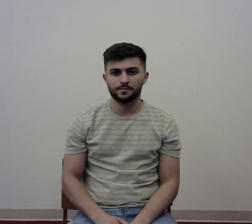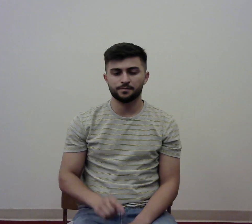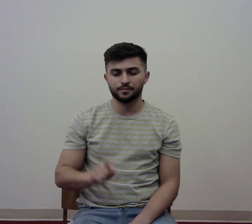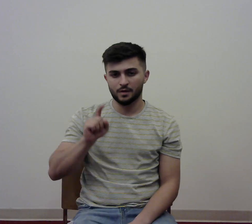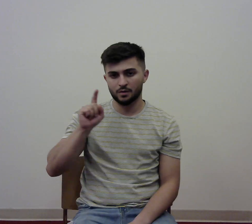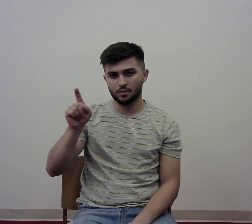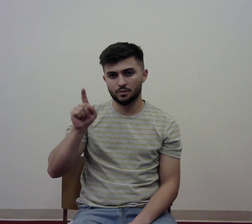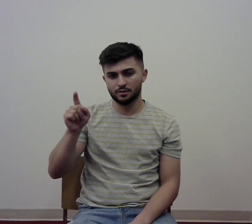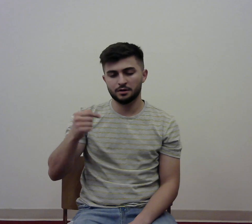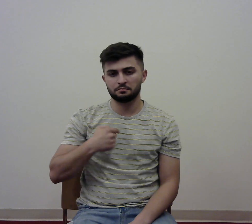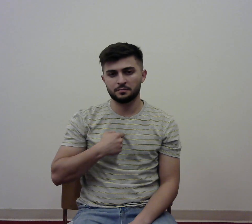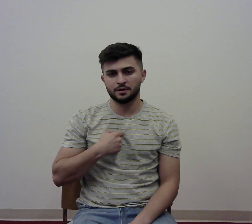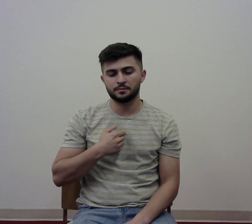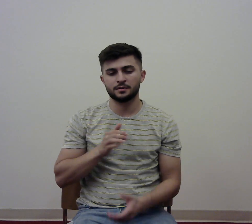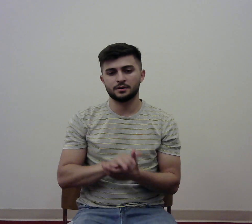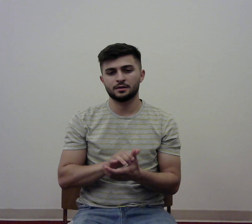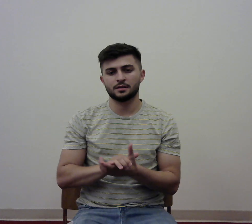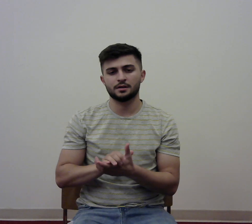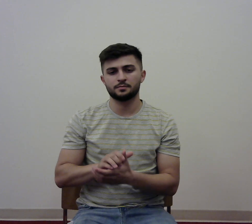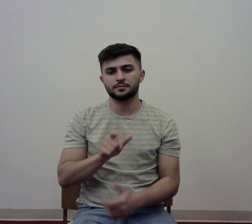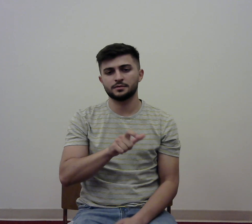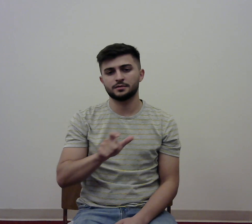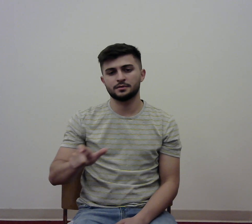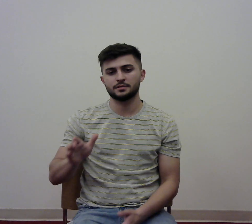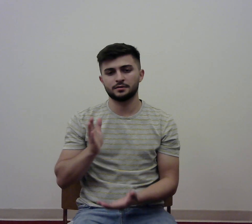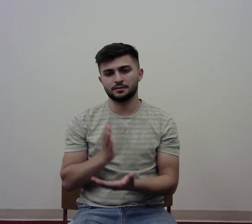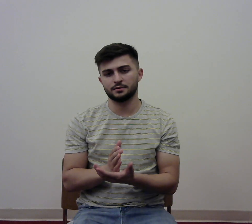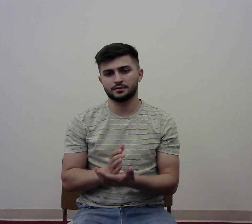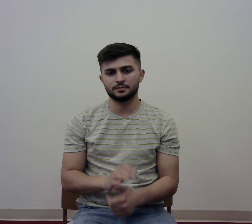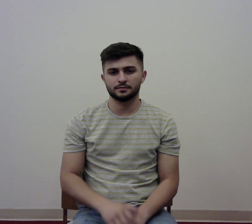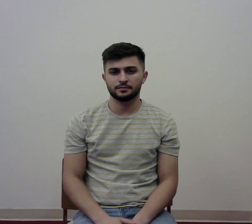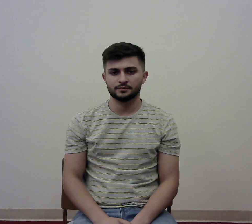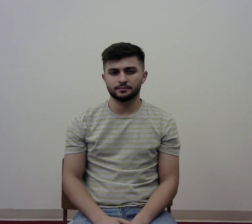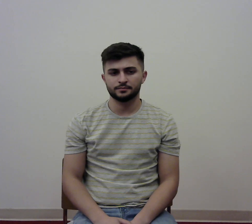Orda mənim tanıdığım insanlar var